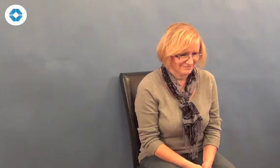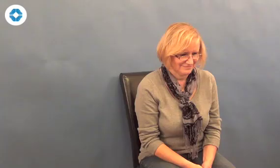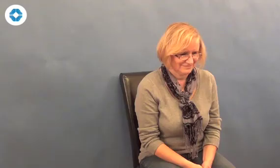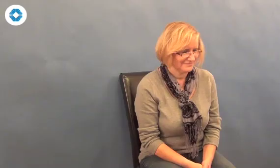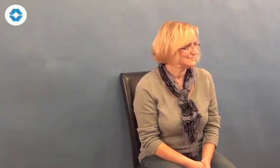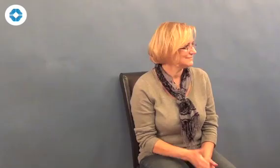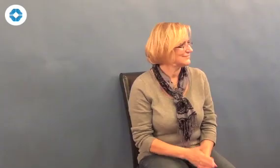Już.